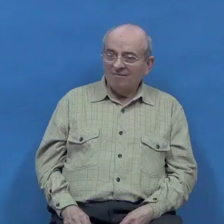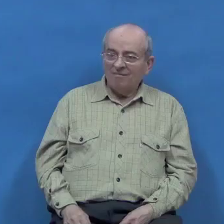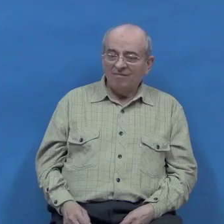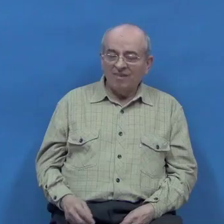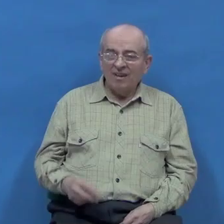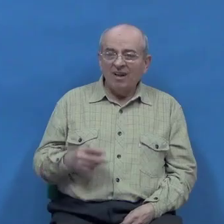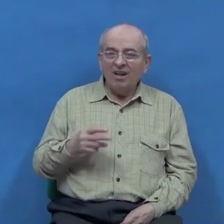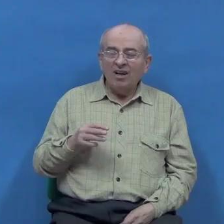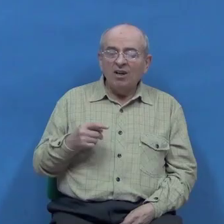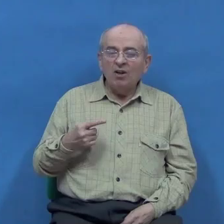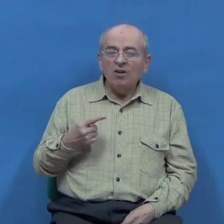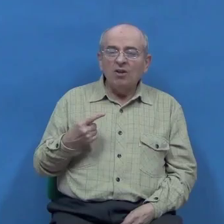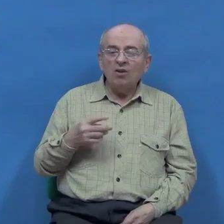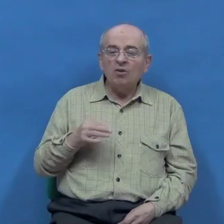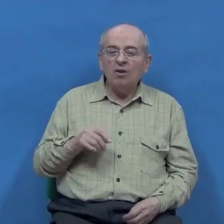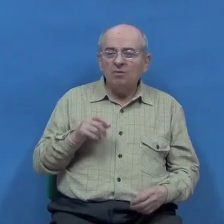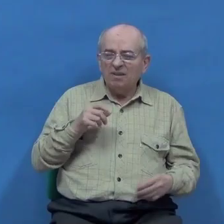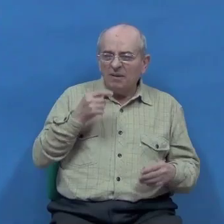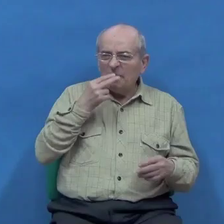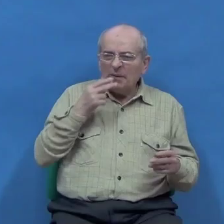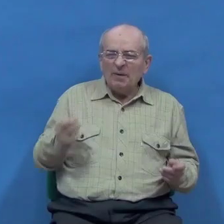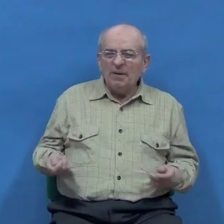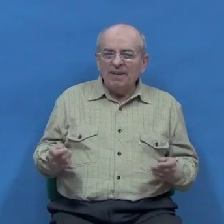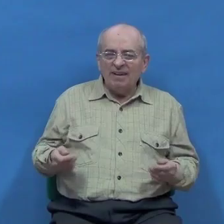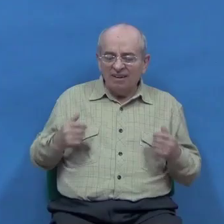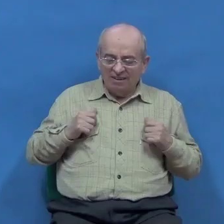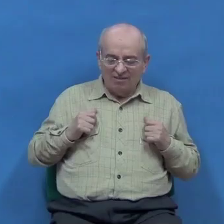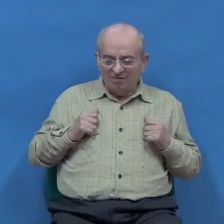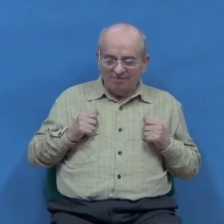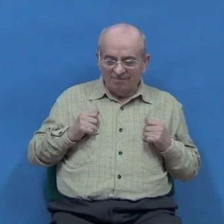Chaplin idzie z czymś na plecach.